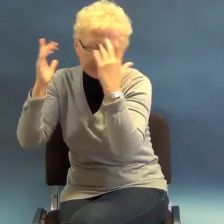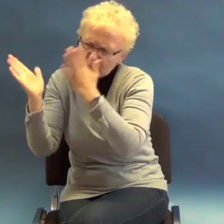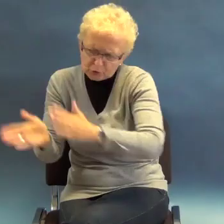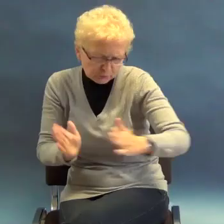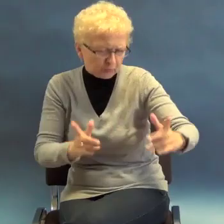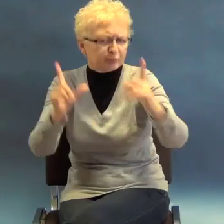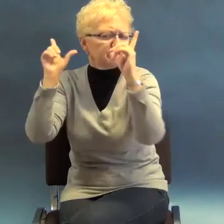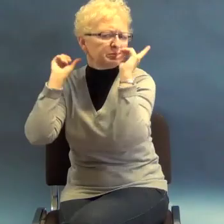Odjechali.